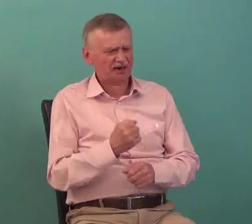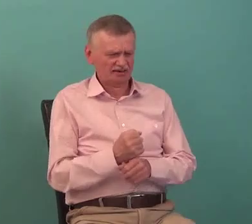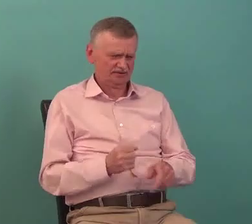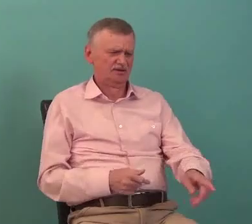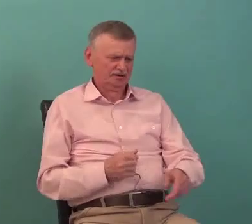Praca.